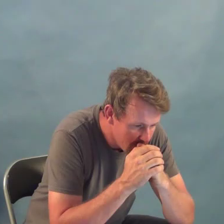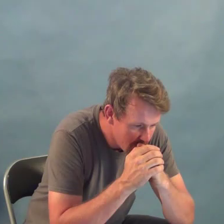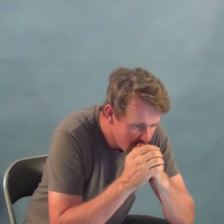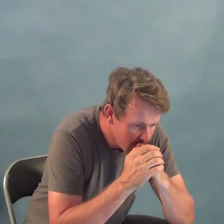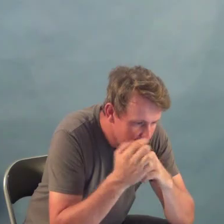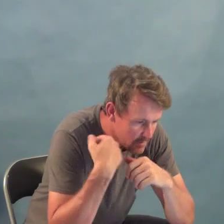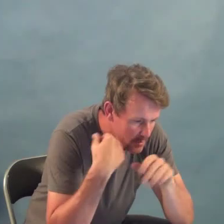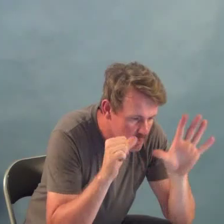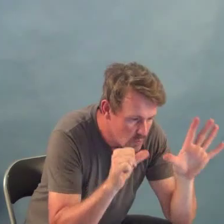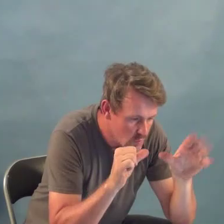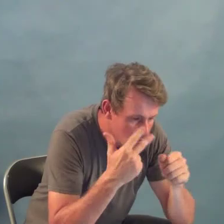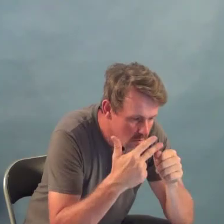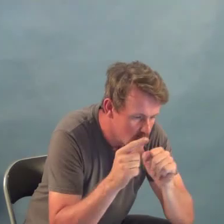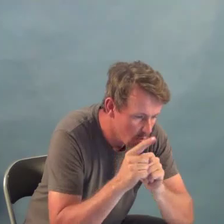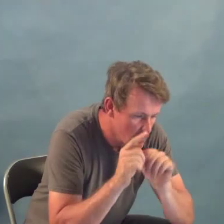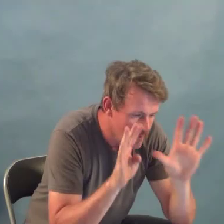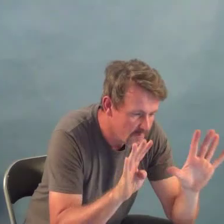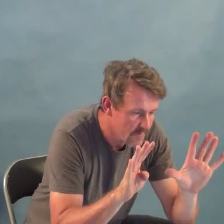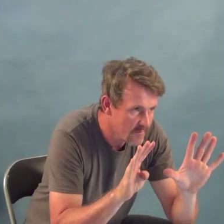Ja od szóstej trzydzieści do dziewiątej.